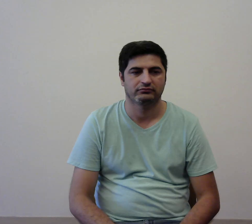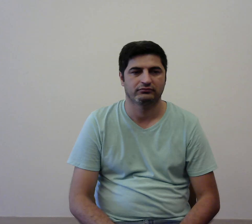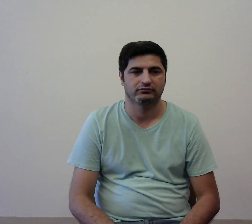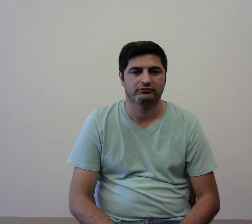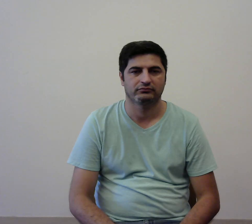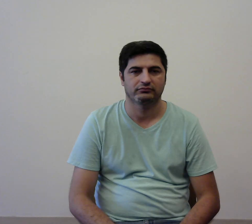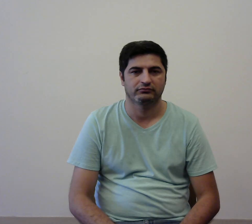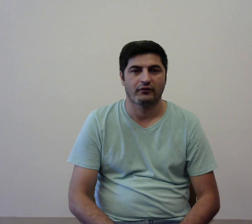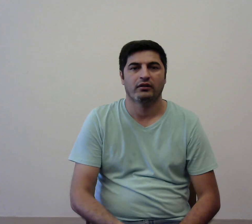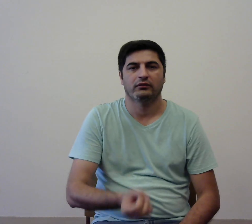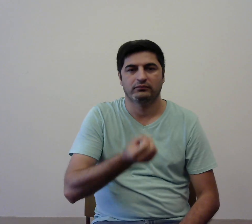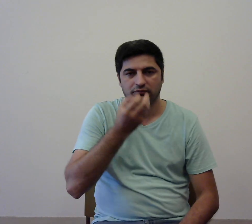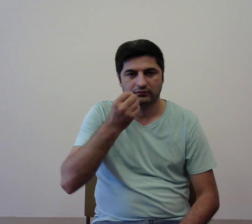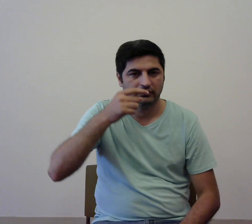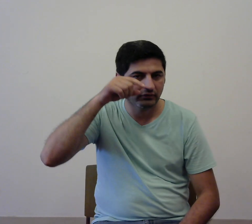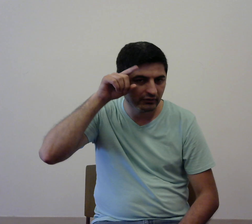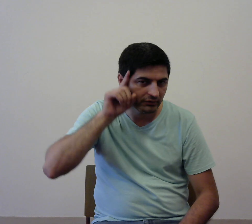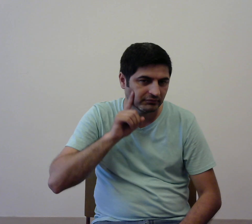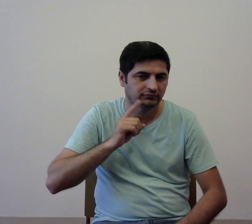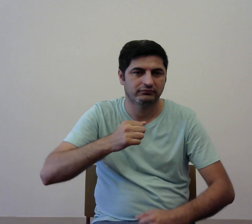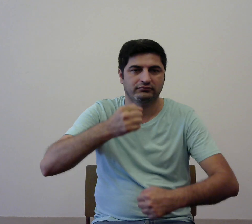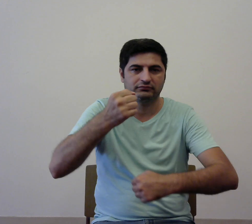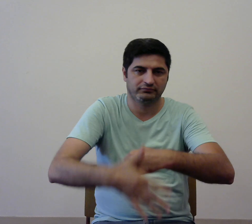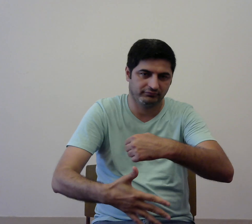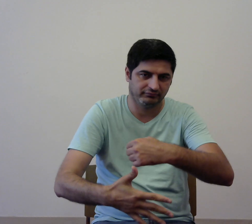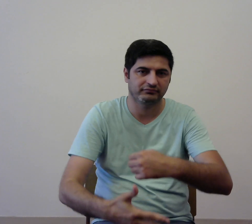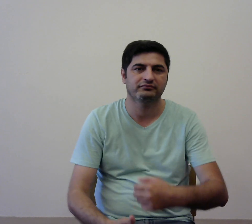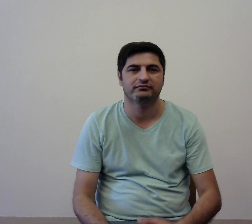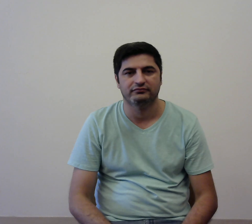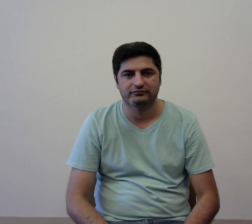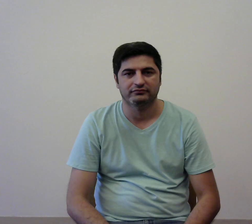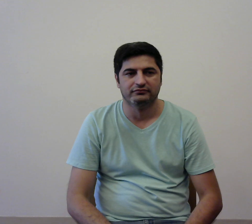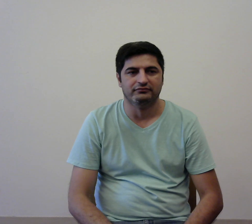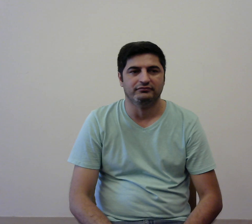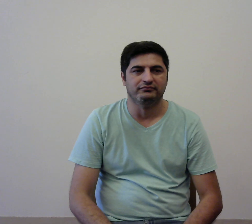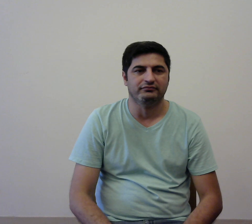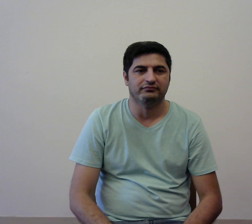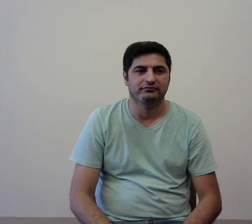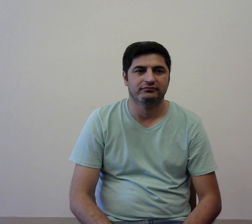Bakı Azərbaycanın paytaxtıdır